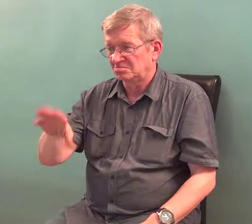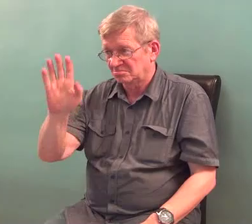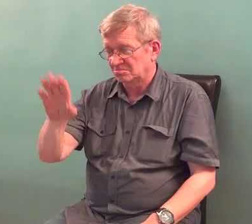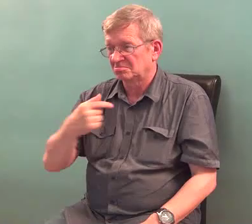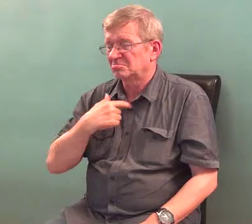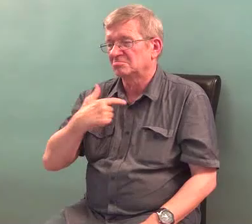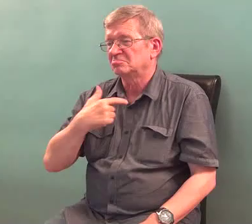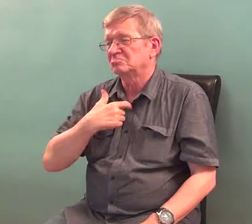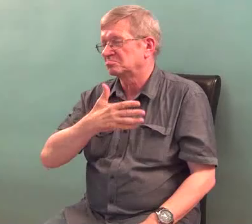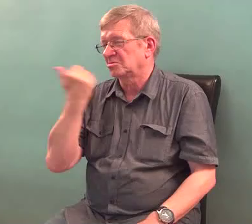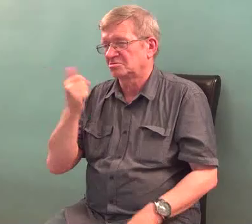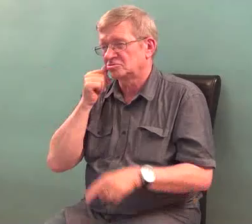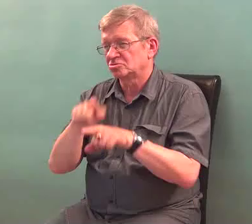Ja nie mam siostry.